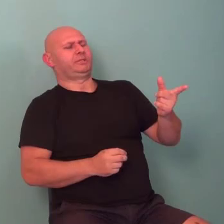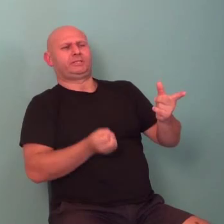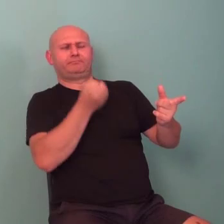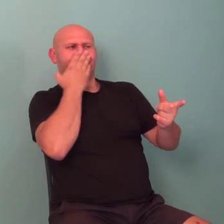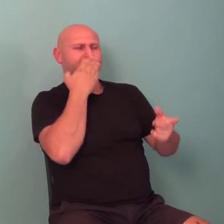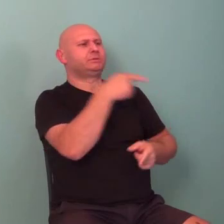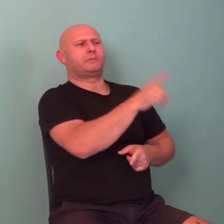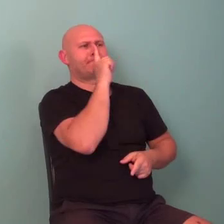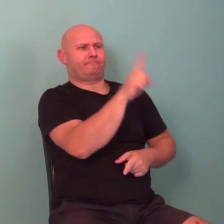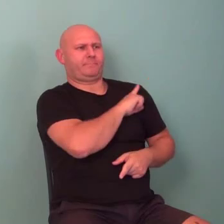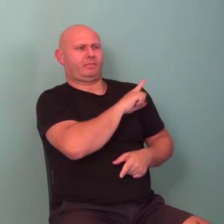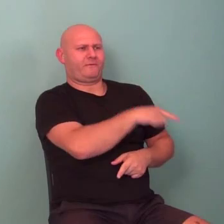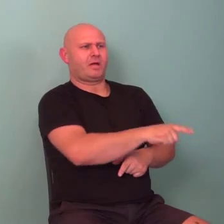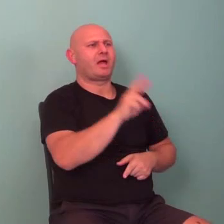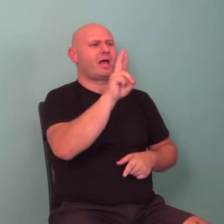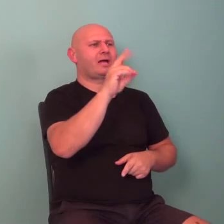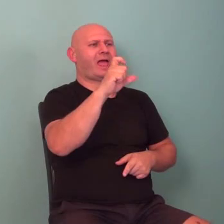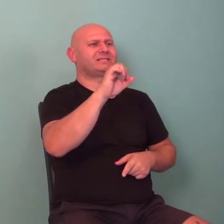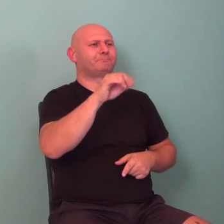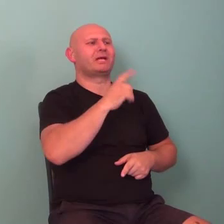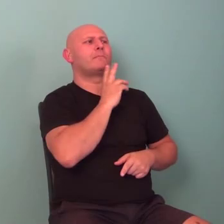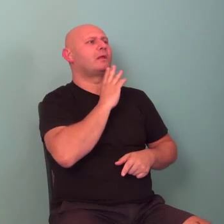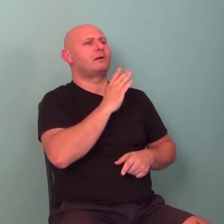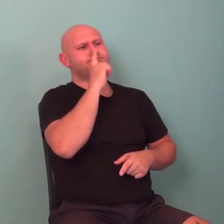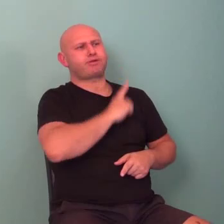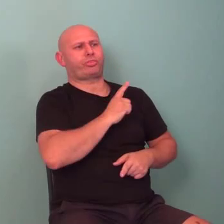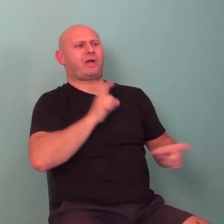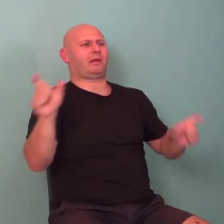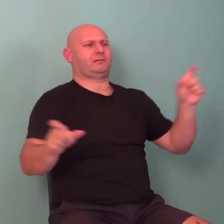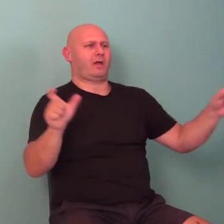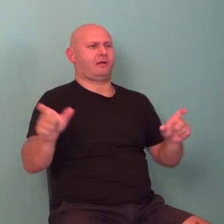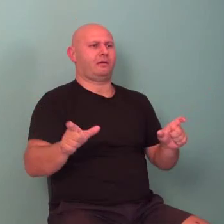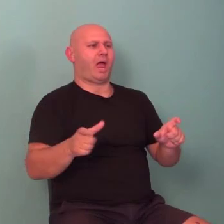Okazało się, że to ktoś z recepcji, chyba portier, go wyrzucił.